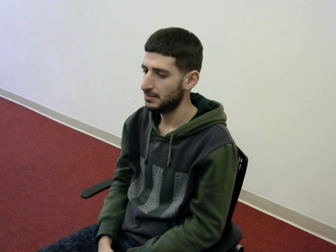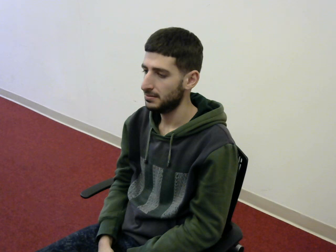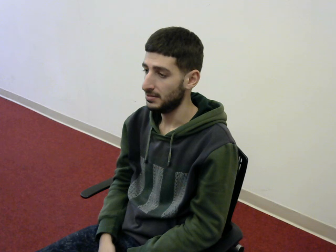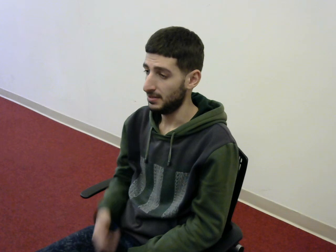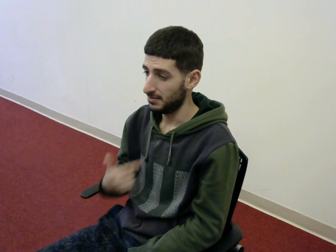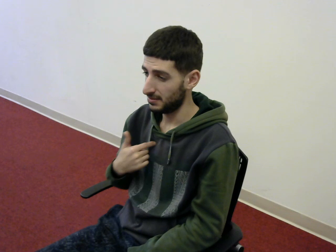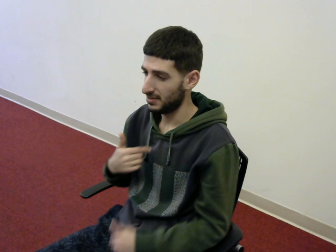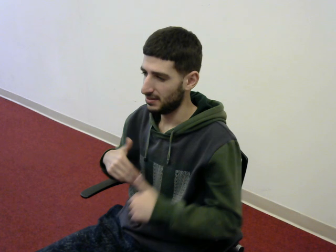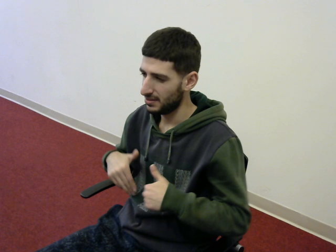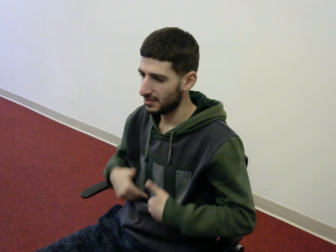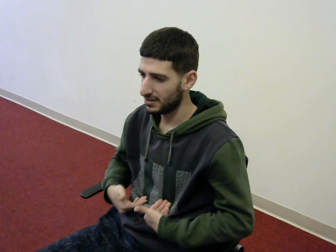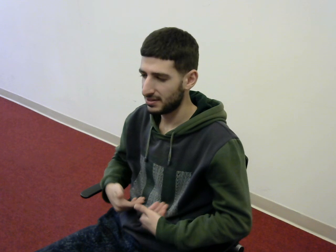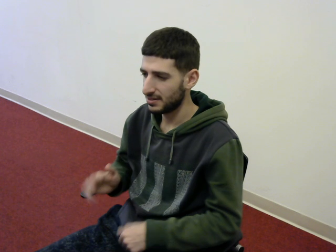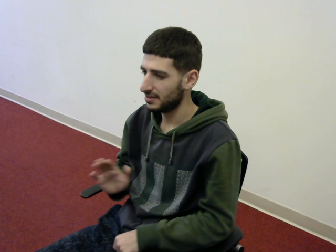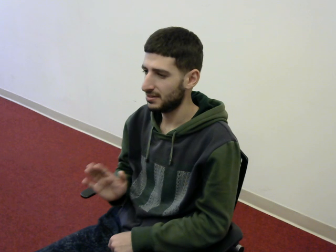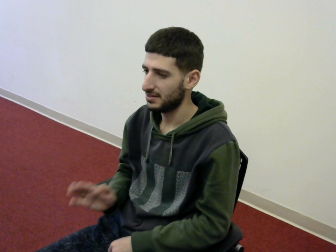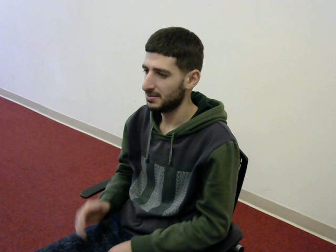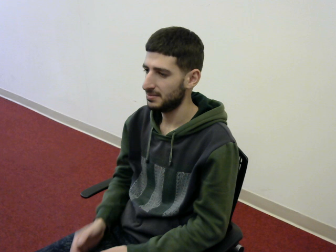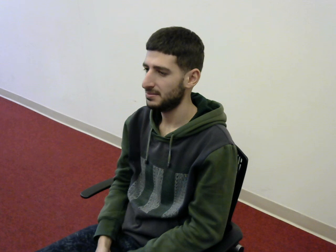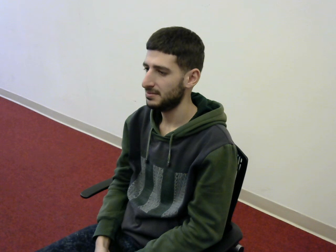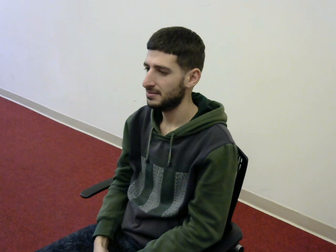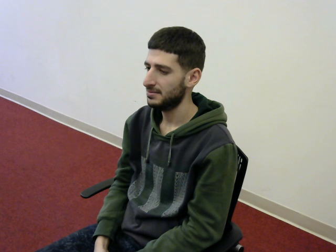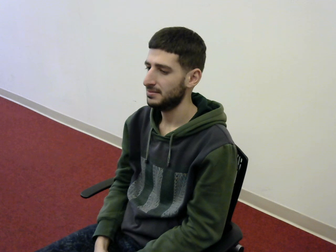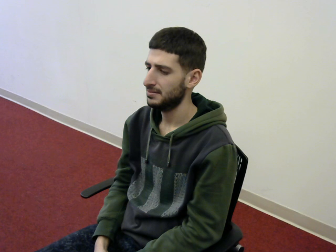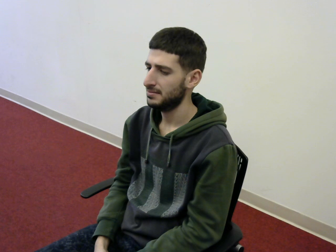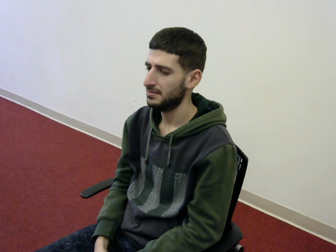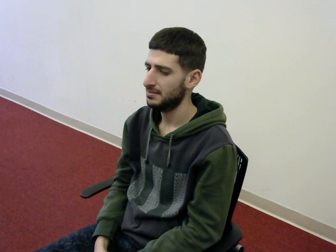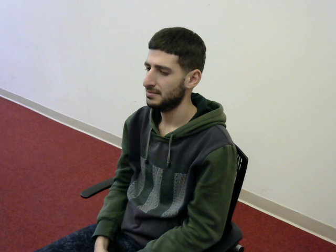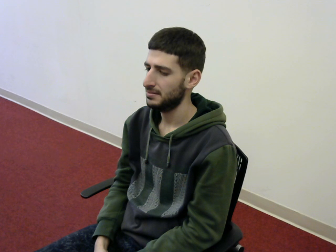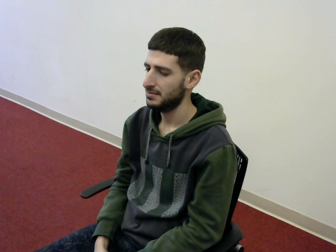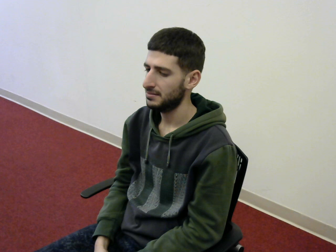Mən ac deyiləm